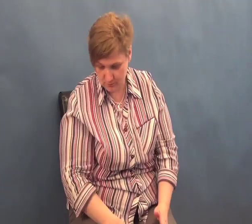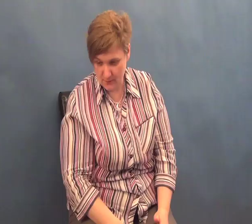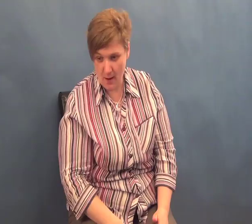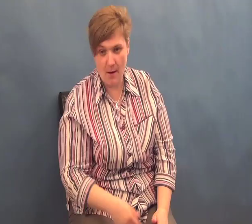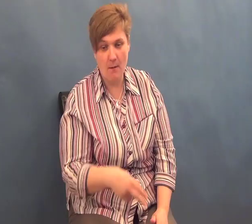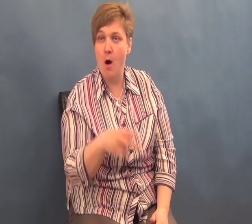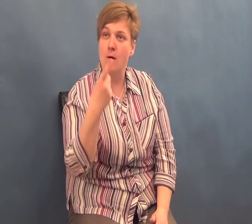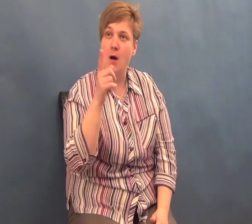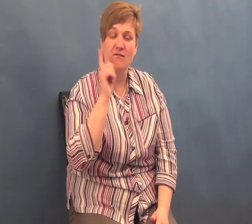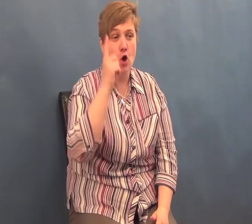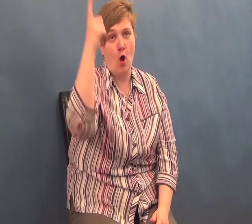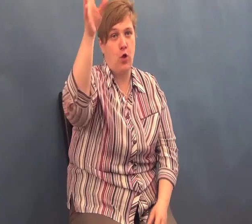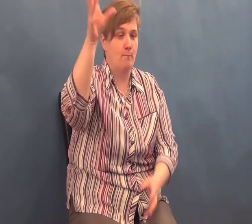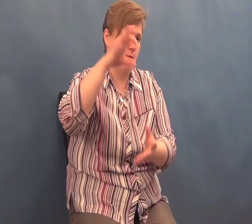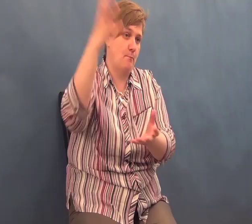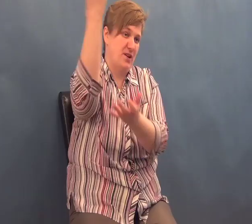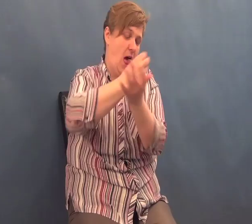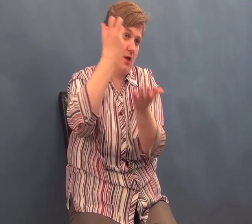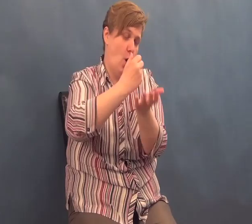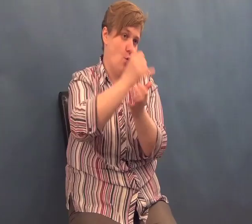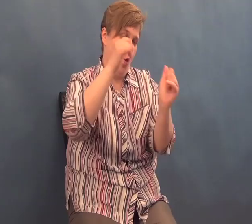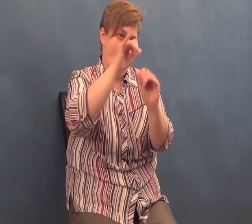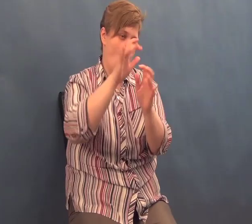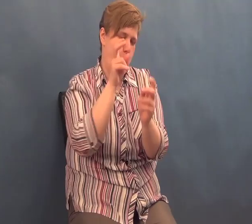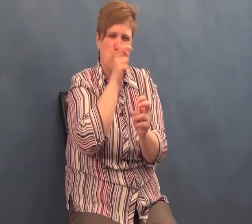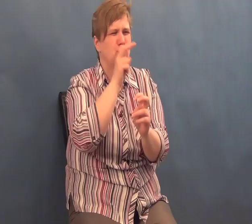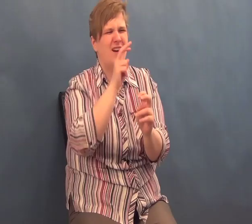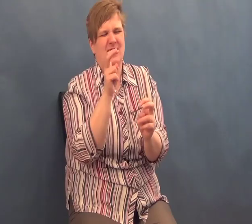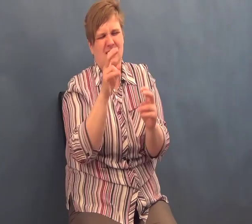Widzi, że facet na górze zbiera gruszki.